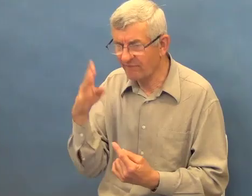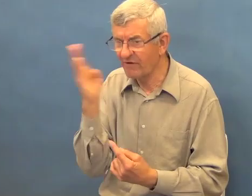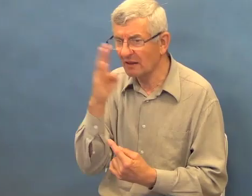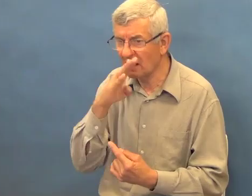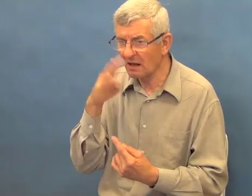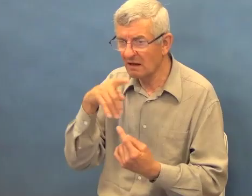Wiatrak.